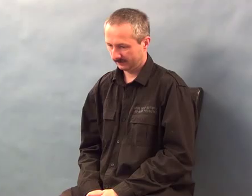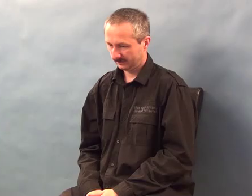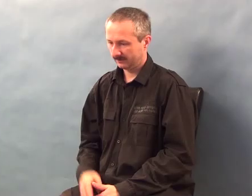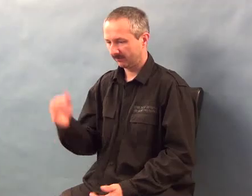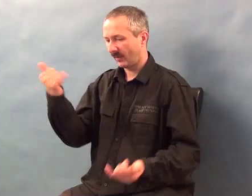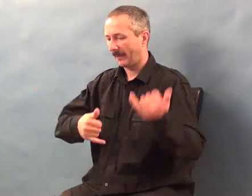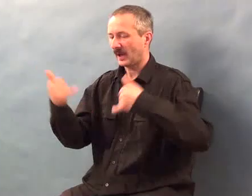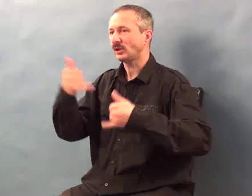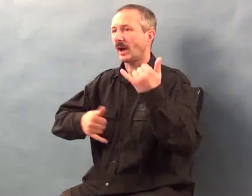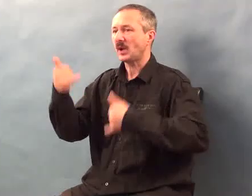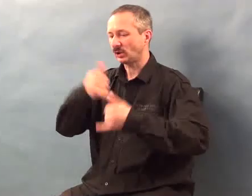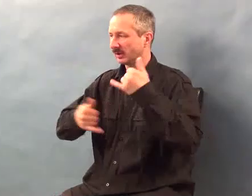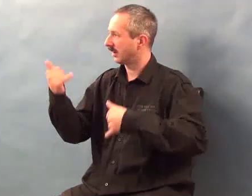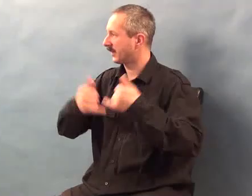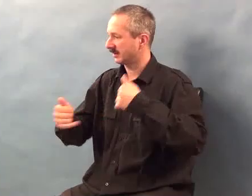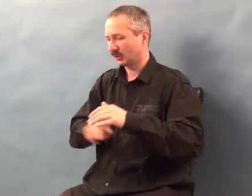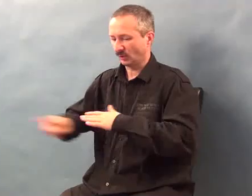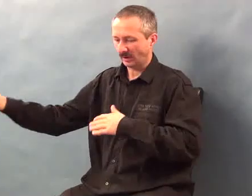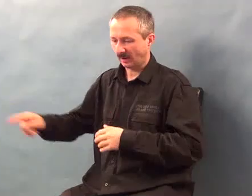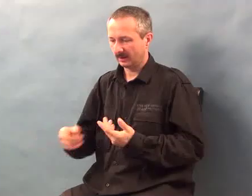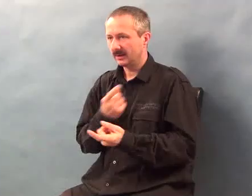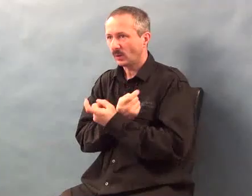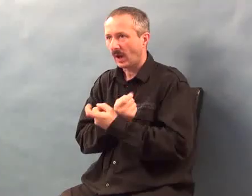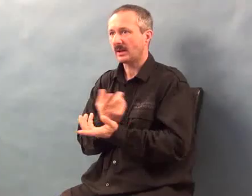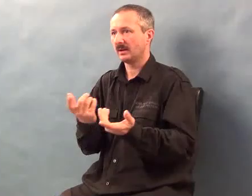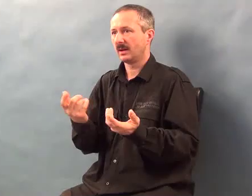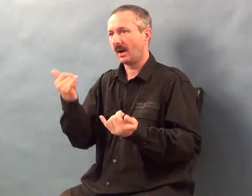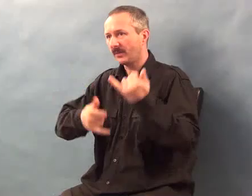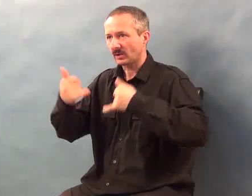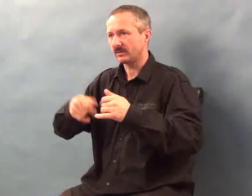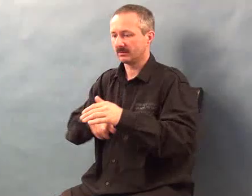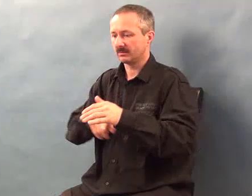Jest chemia, trzeba uciekać, można się zatruć chemią.